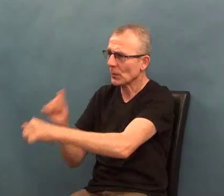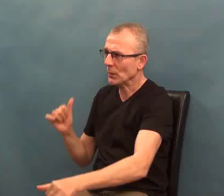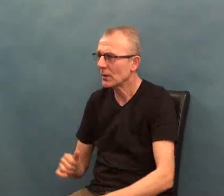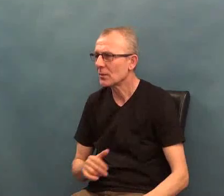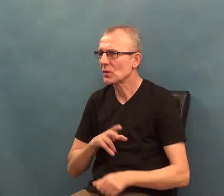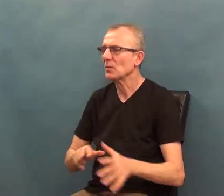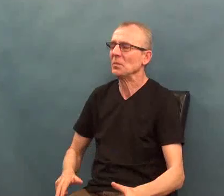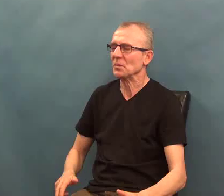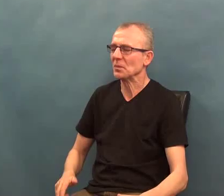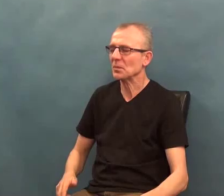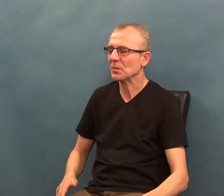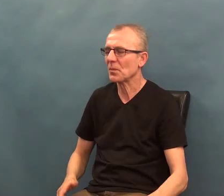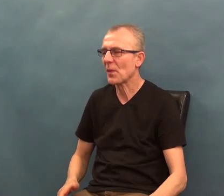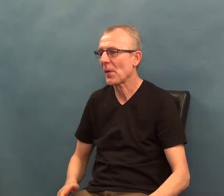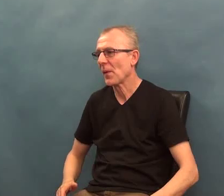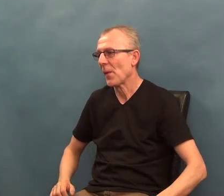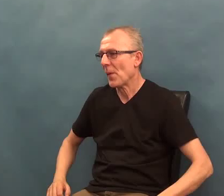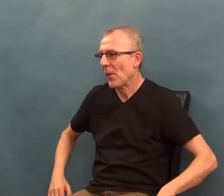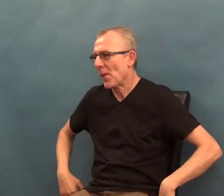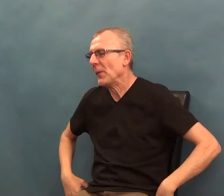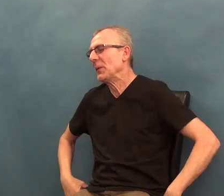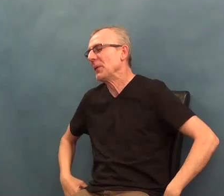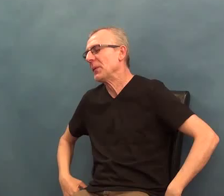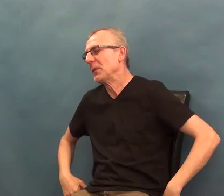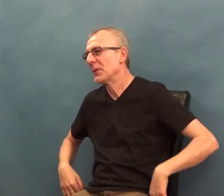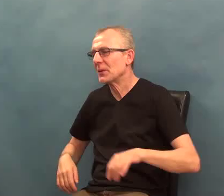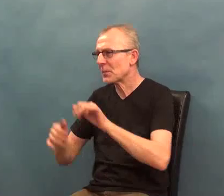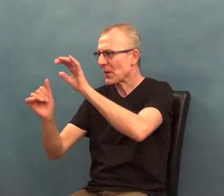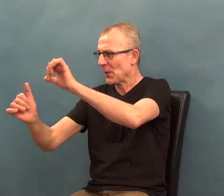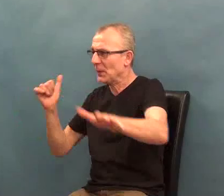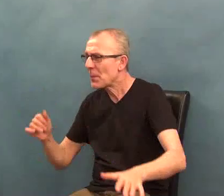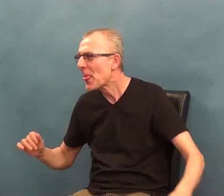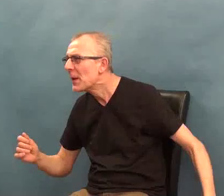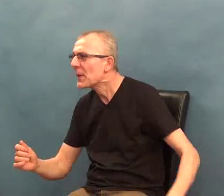Policjant dostaje nim w twarz.